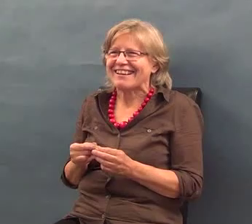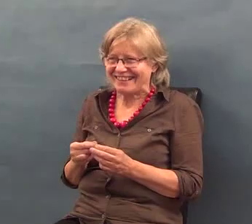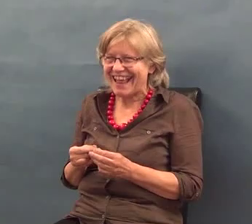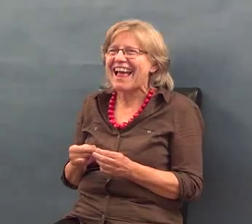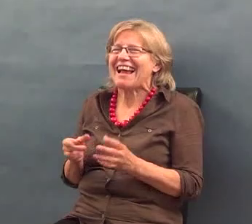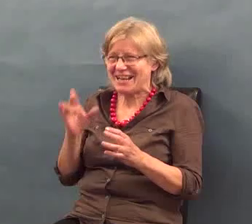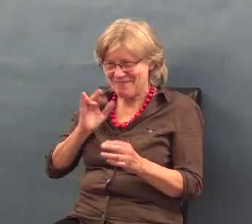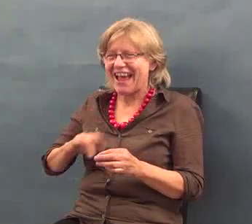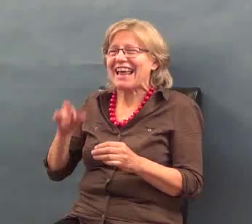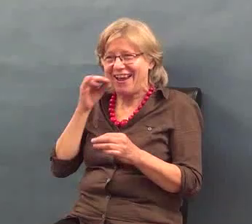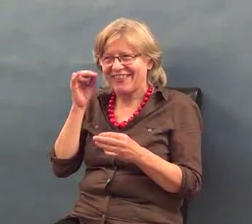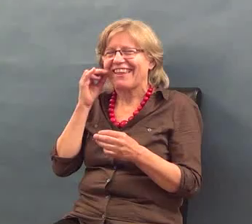Bajka o kocie.